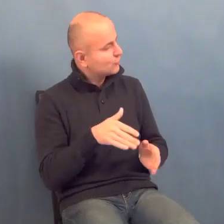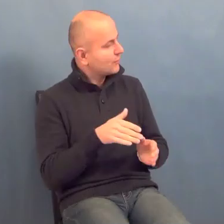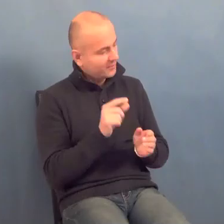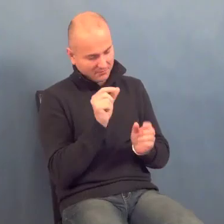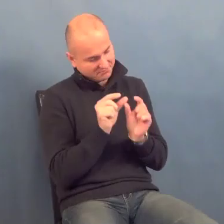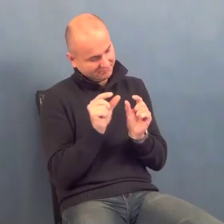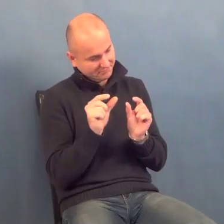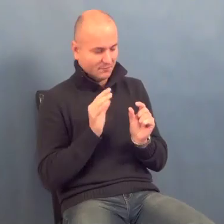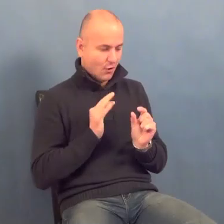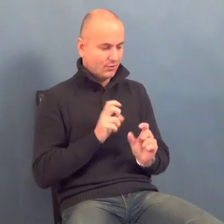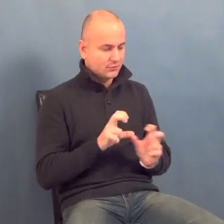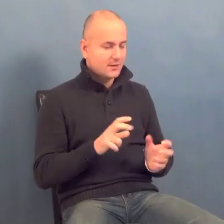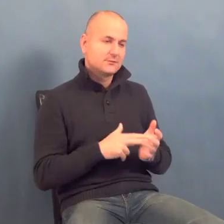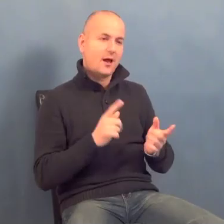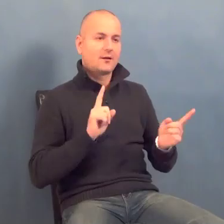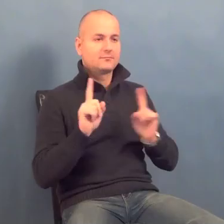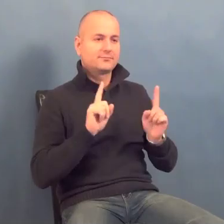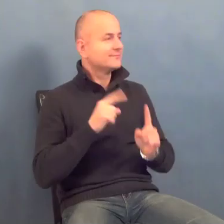Chwilę czasu wolnego na rozmowę.